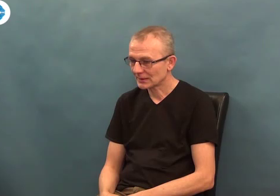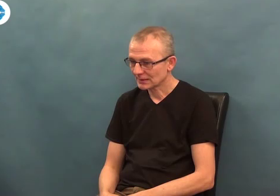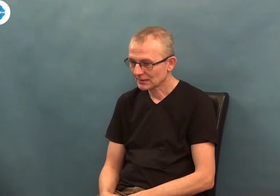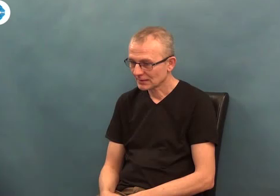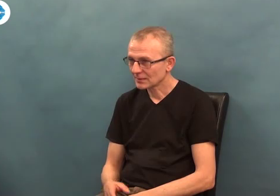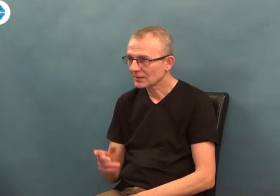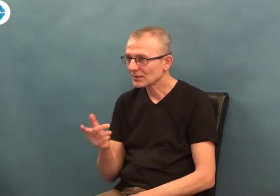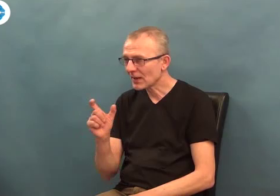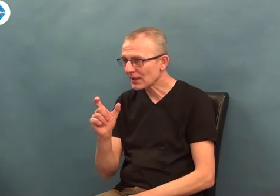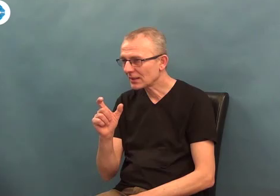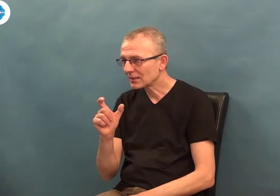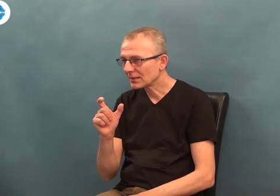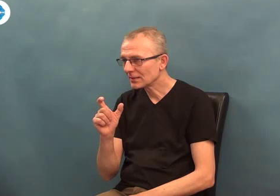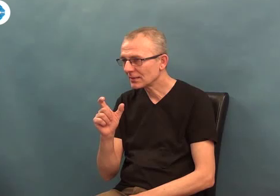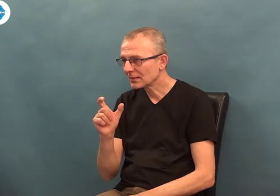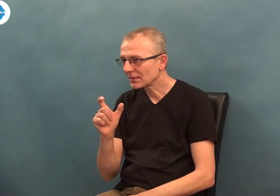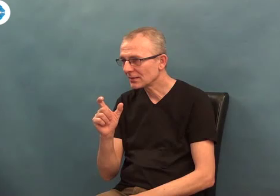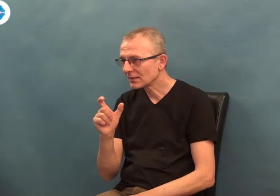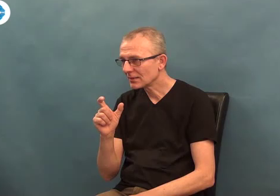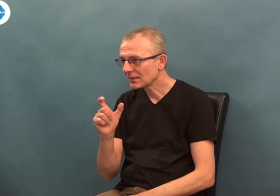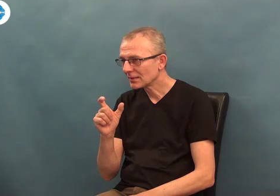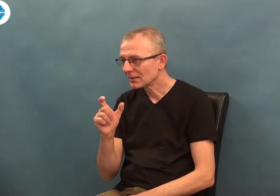Czwartek?